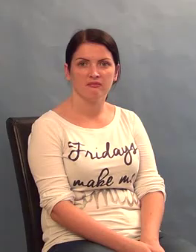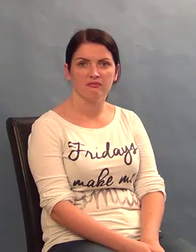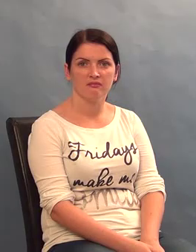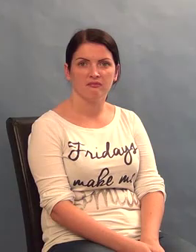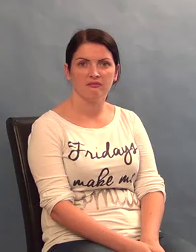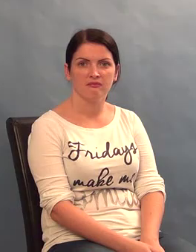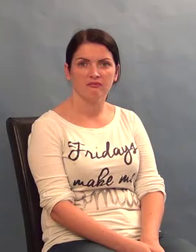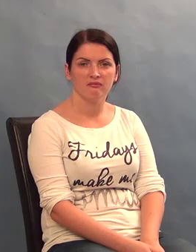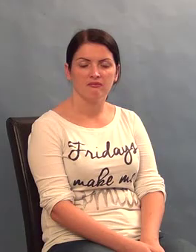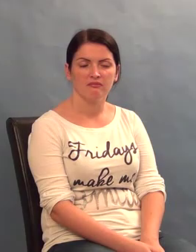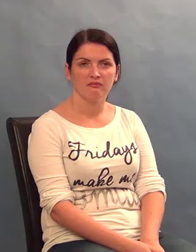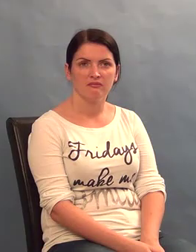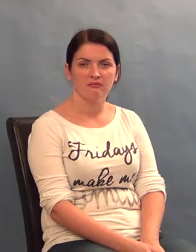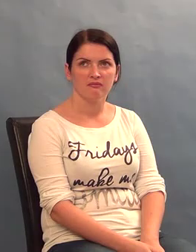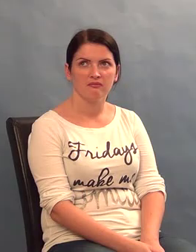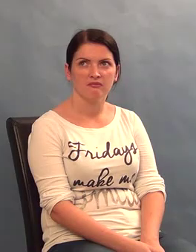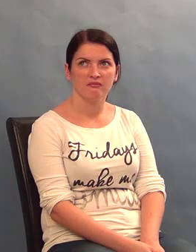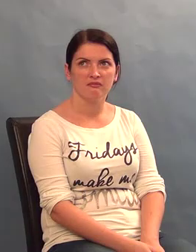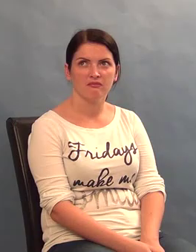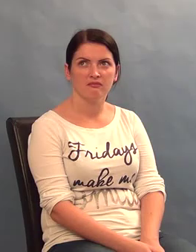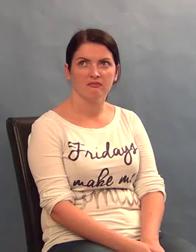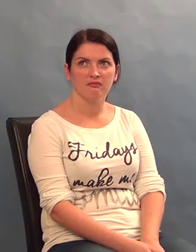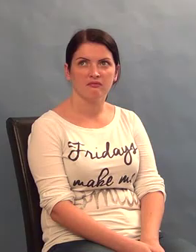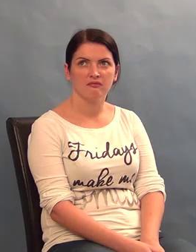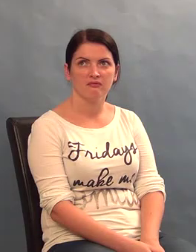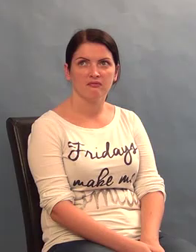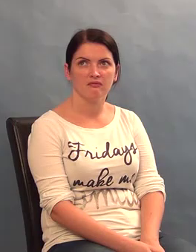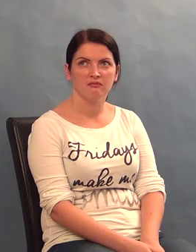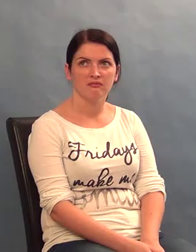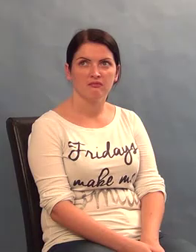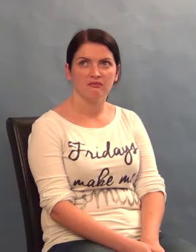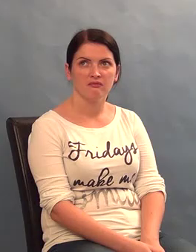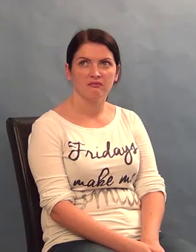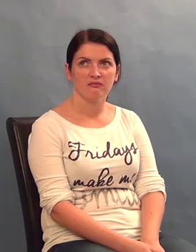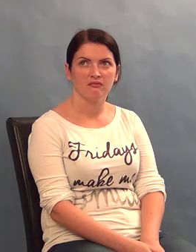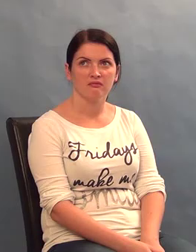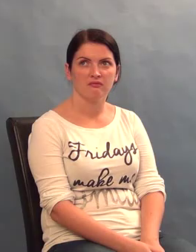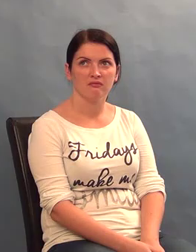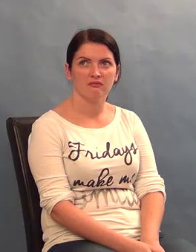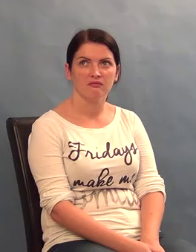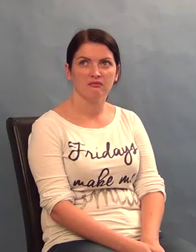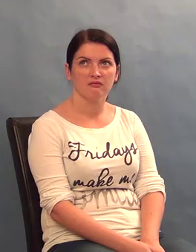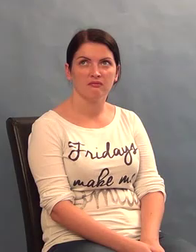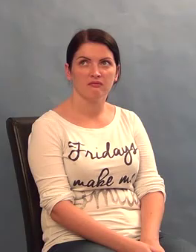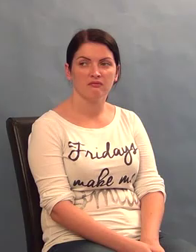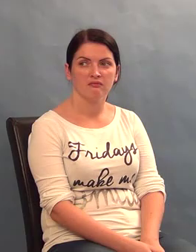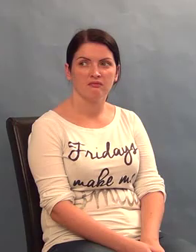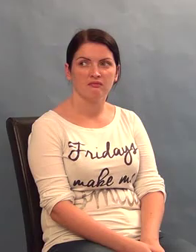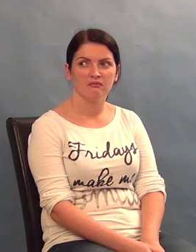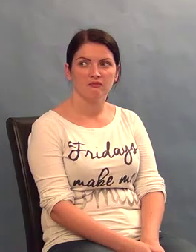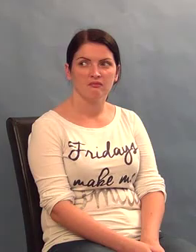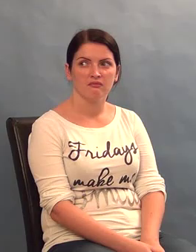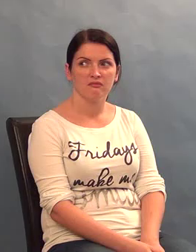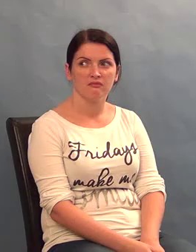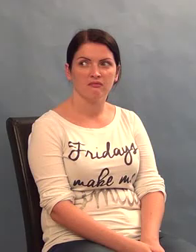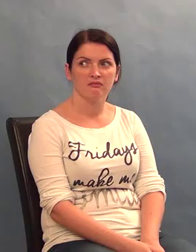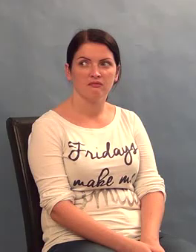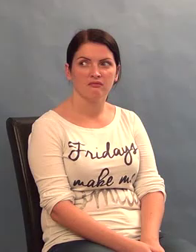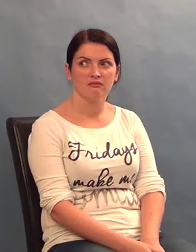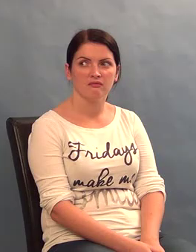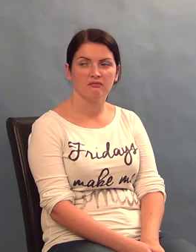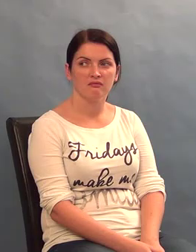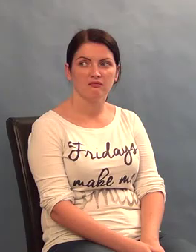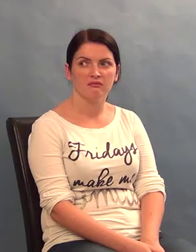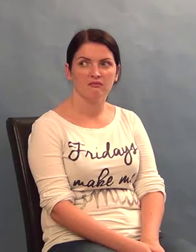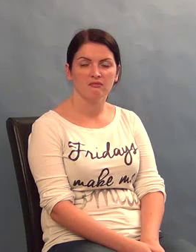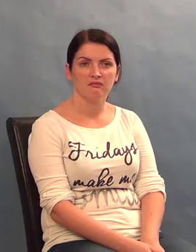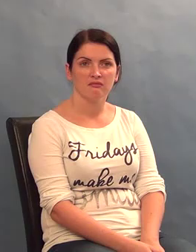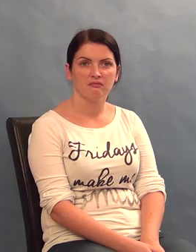Prysznic jest na przykład na basenie lub na plaży, są miejsca prysznicowe i nie wolno sprowadzać konia do tego miejsca i kąpać.